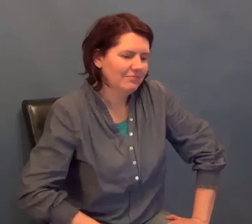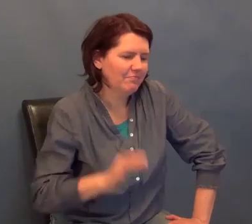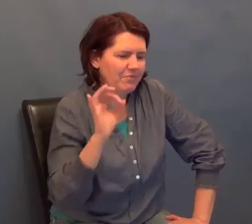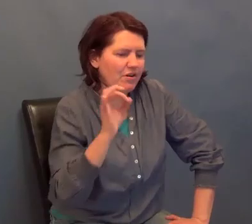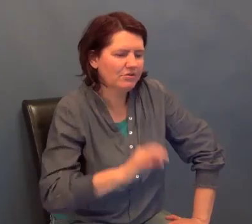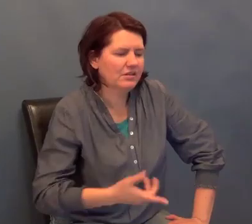Procent.